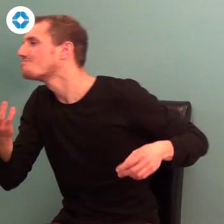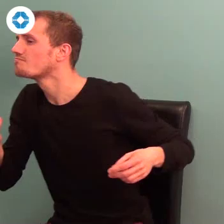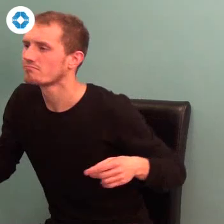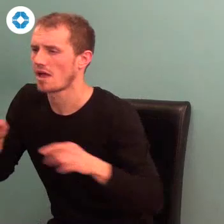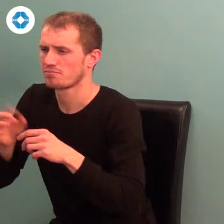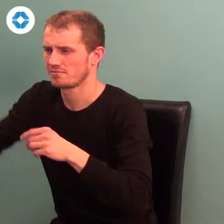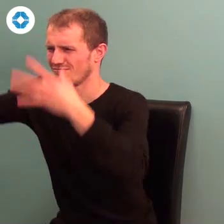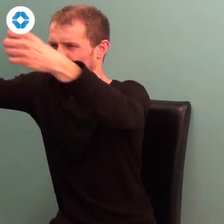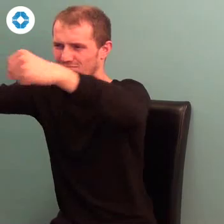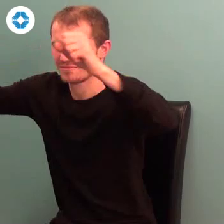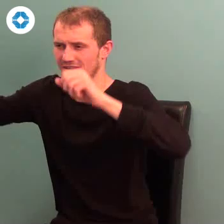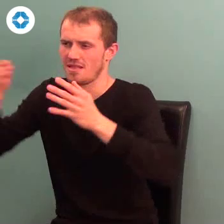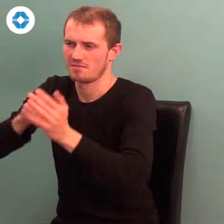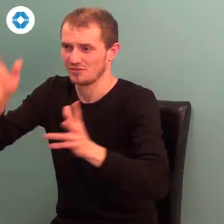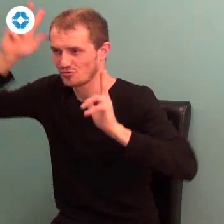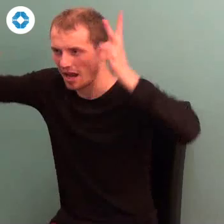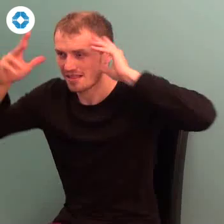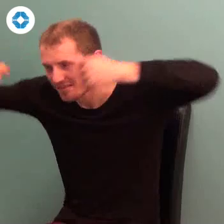Okazało się, że trzymał za rogi jelenia, który ruszył.